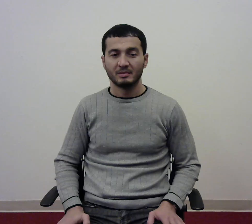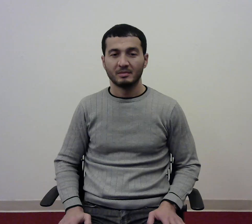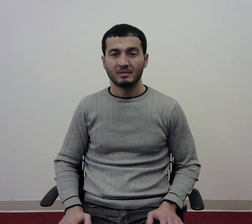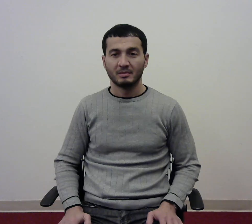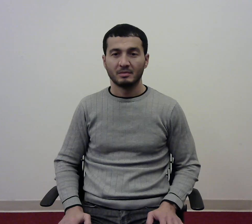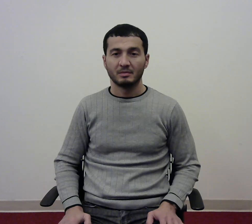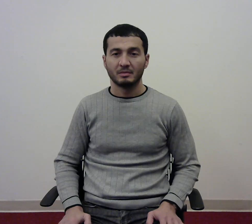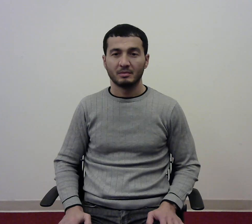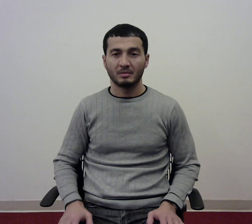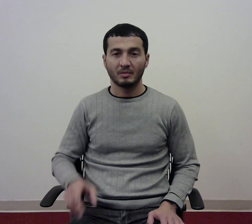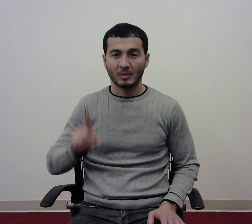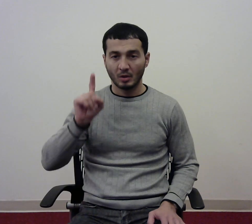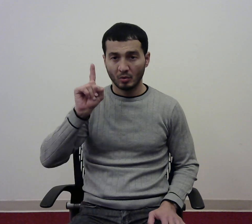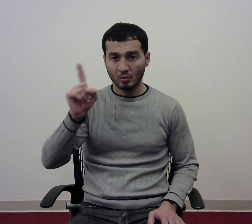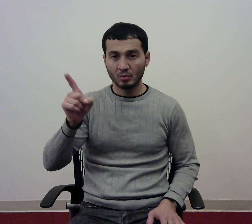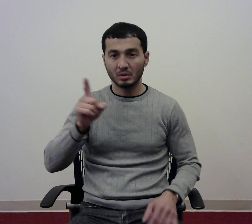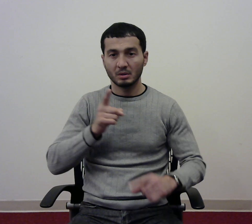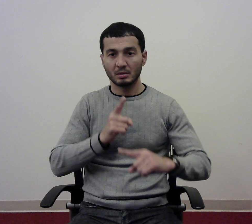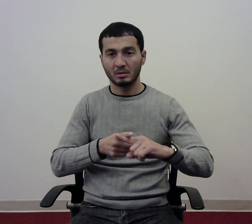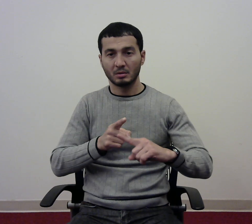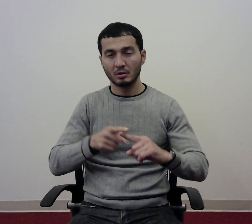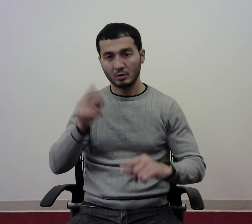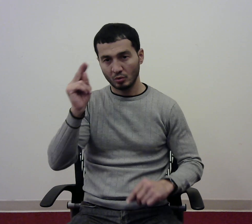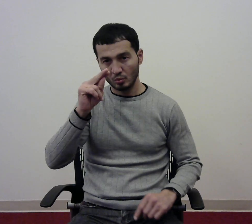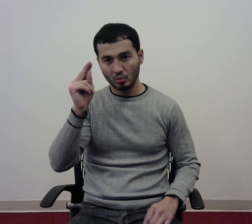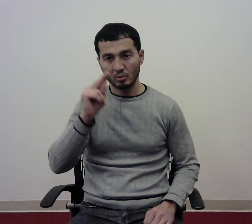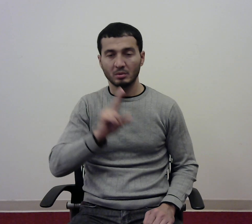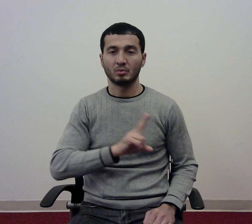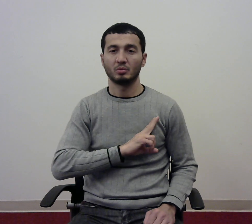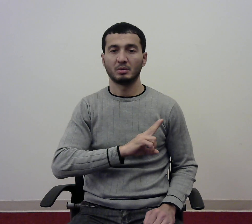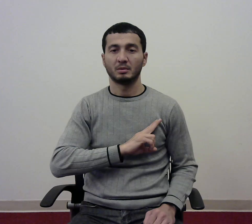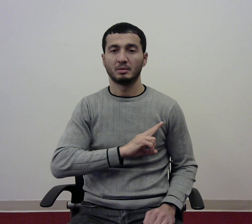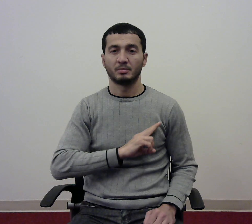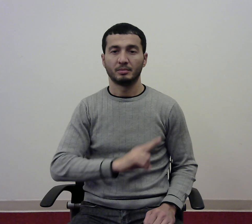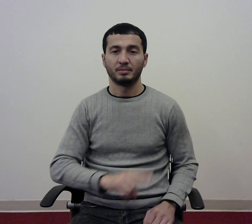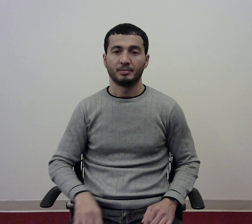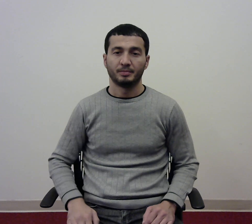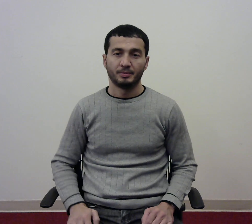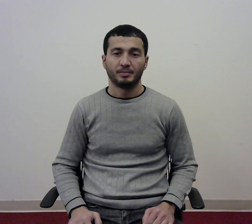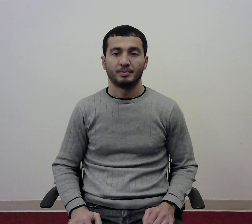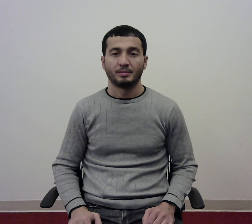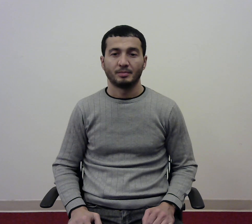O riyazi dərsləri sevir